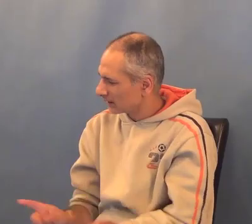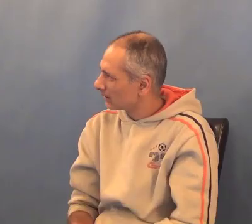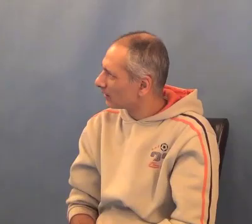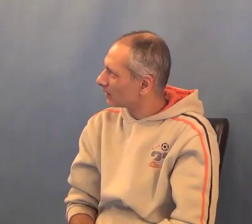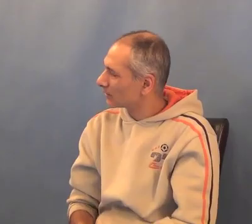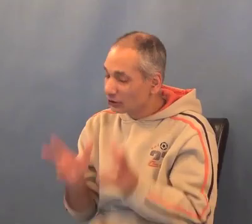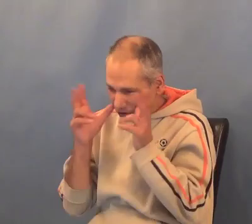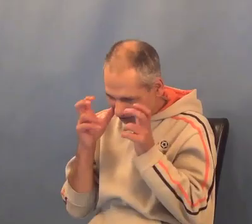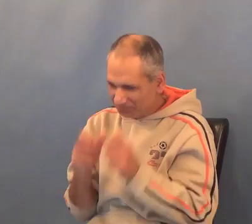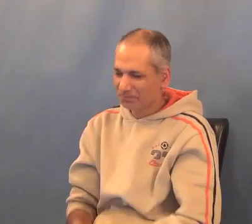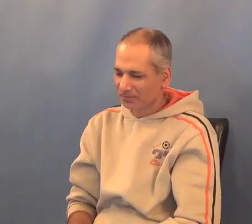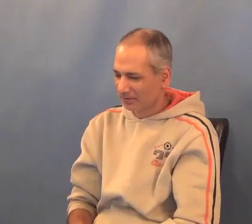A! Żaba macha.